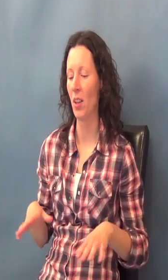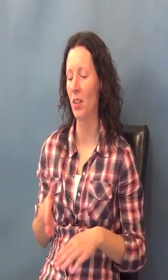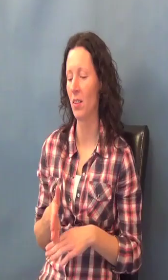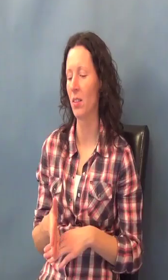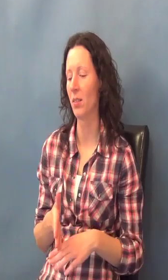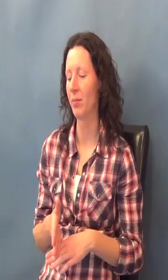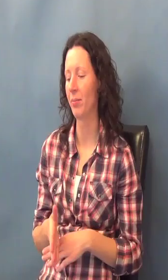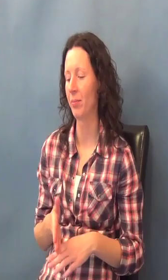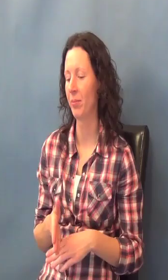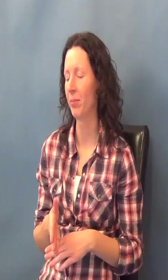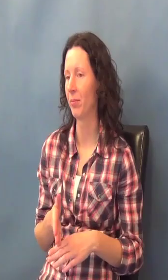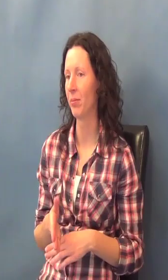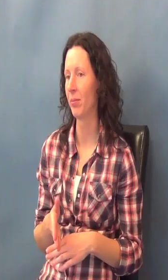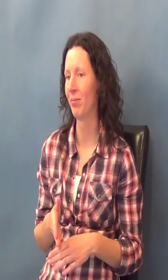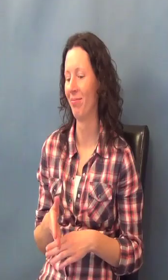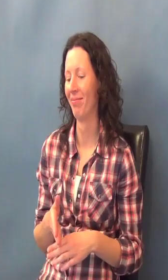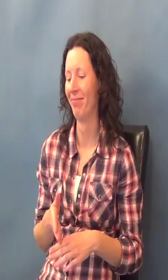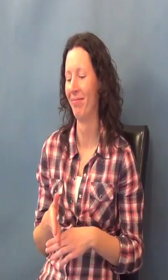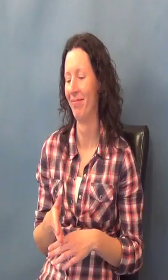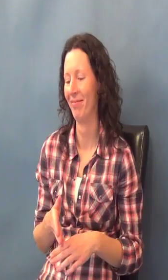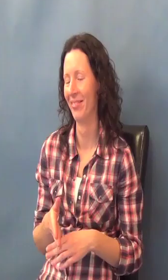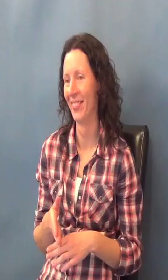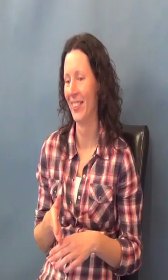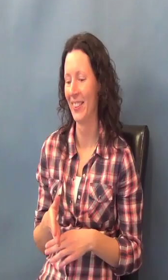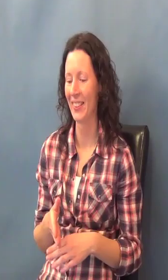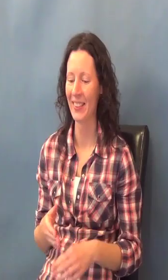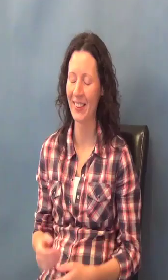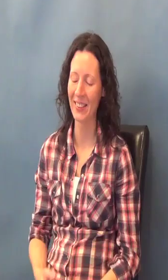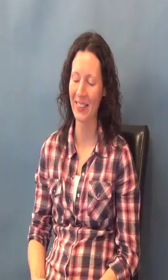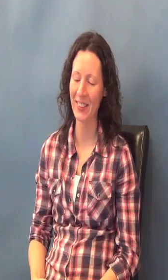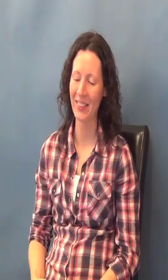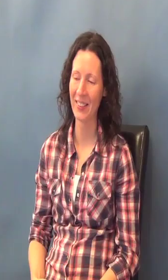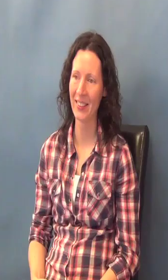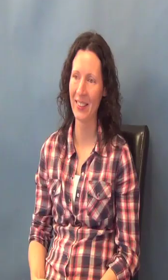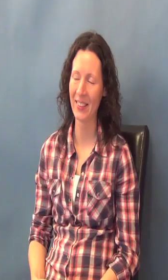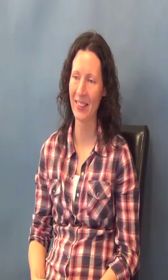Piłowanie krzesła.